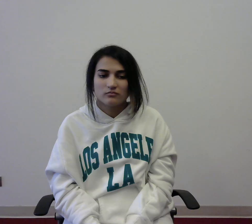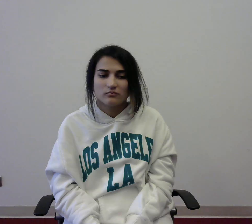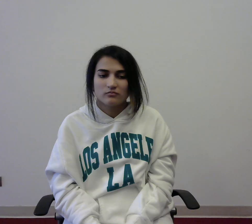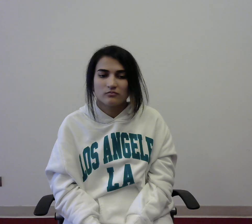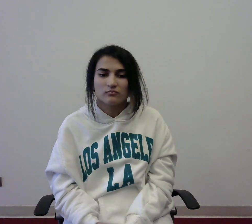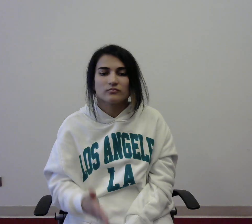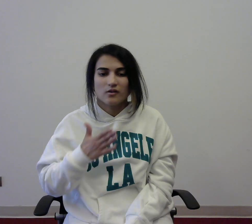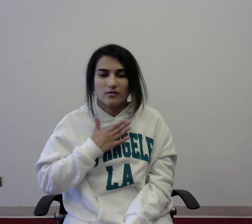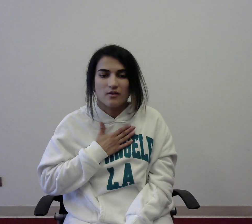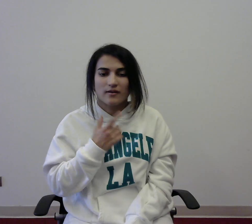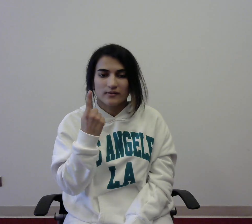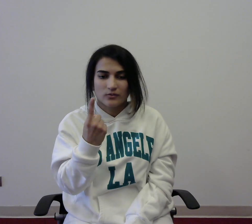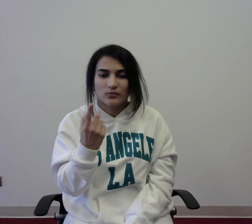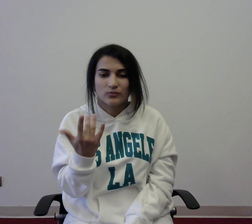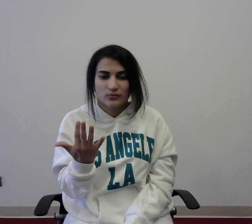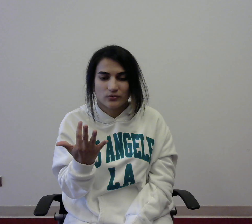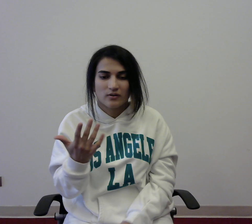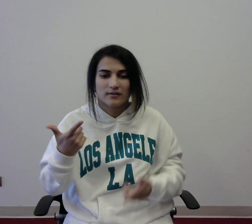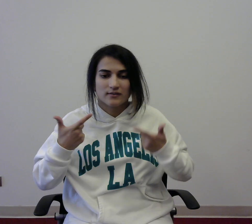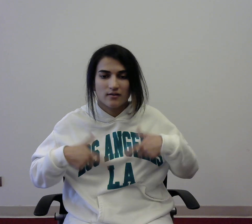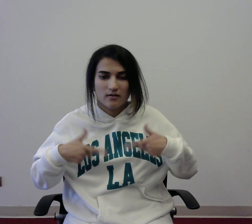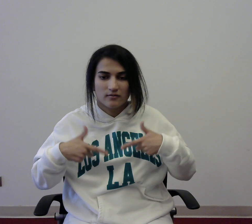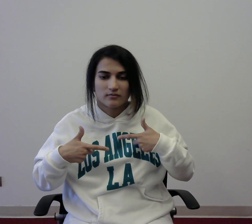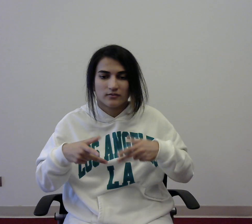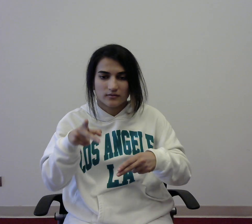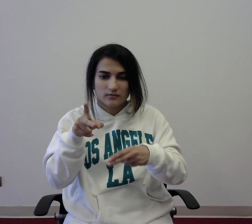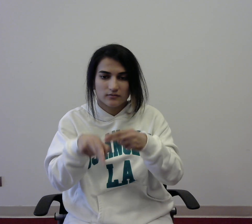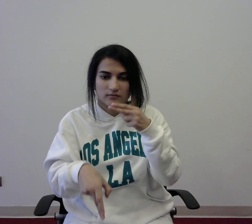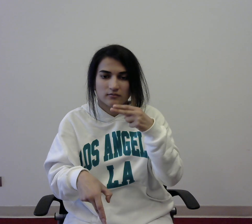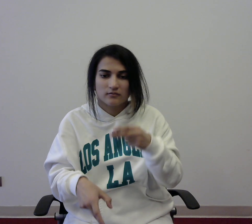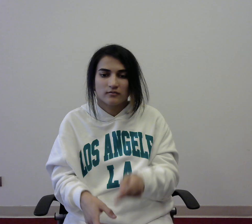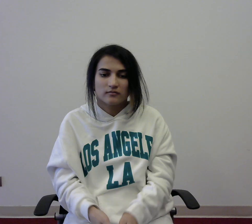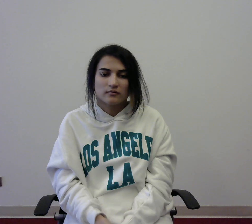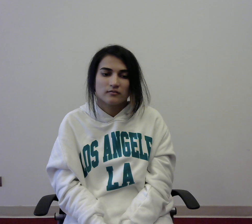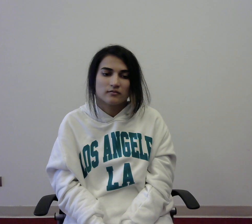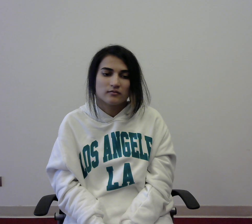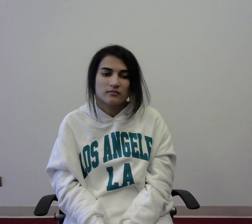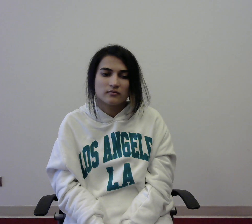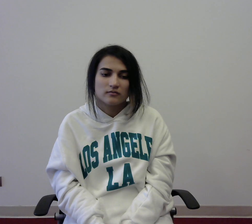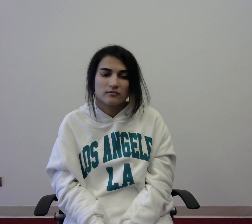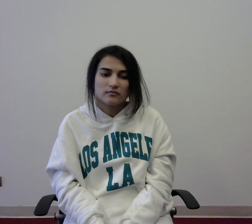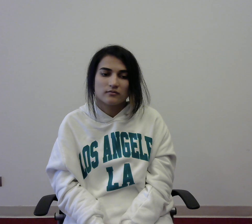Mən bir neçə imtahandan kəsildim